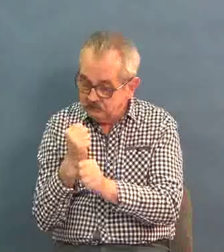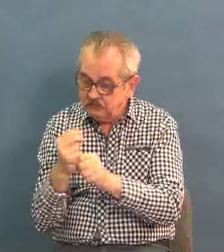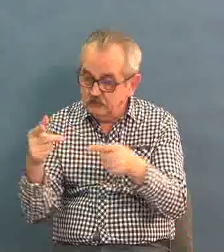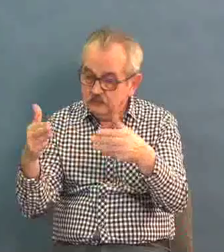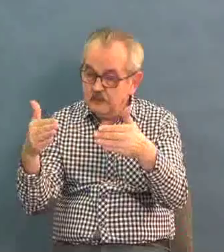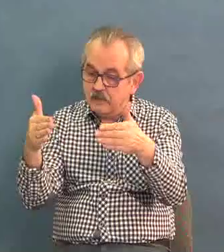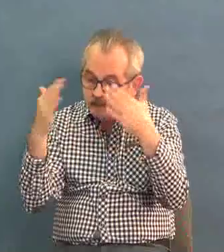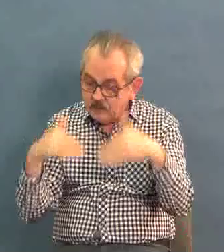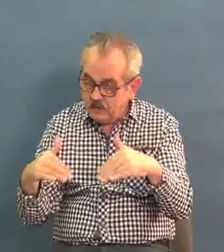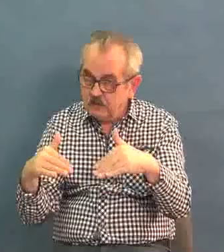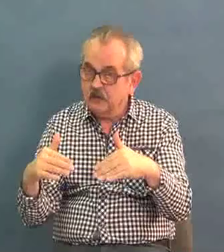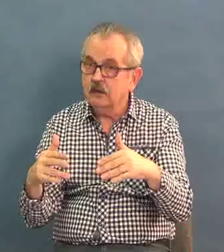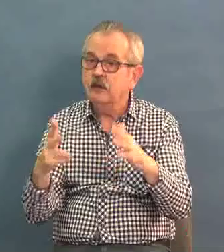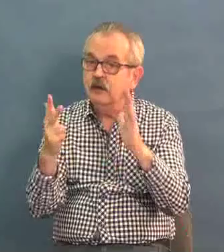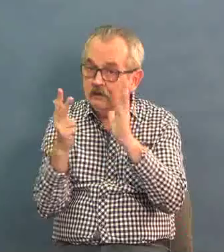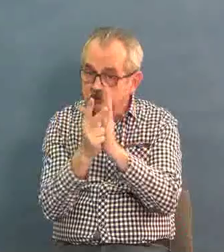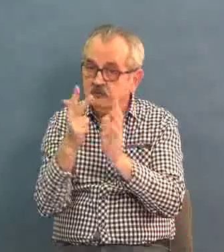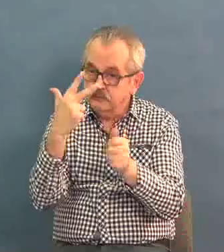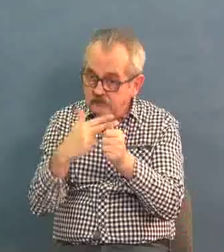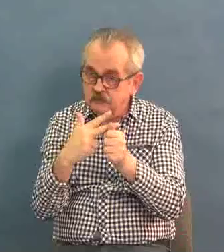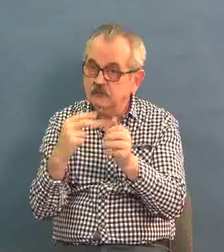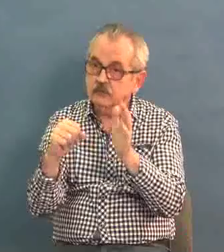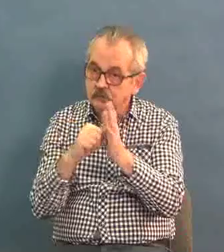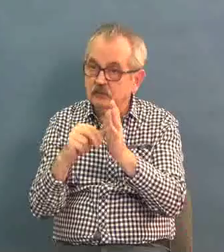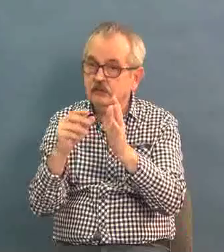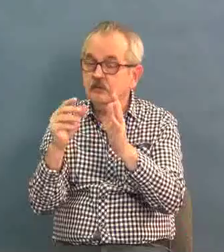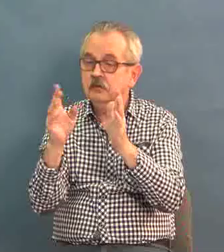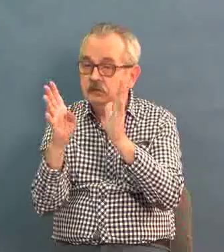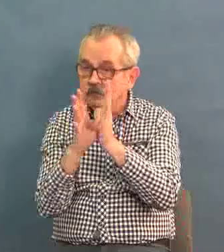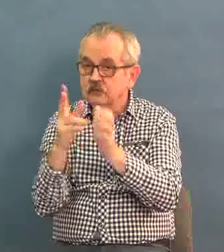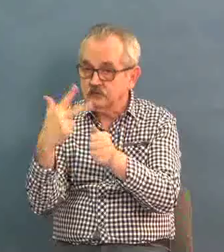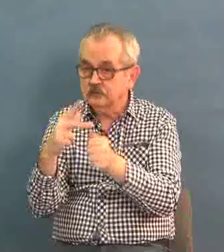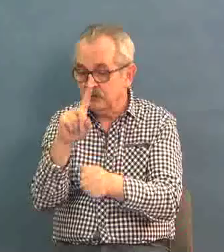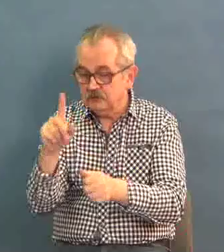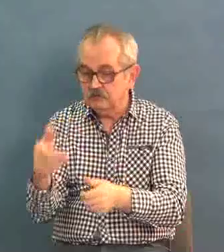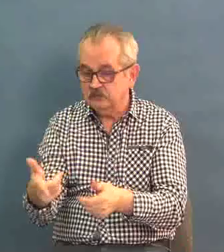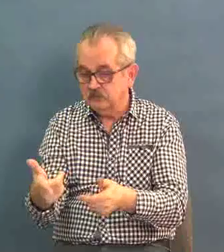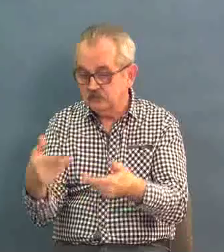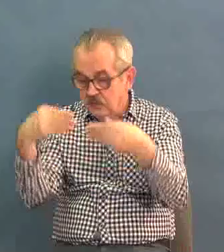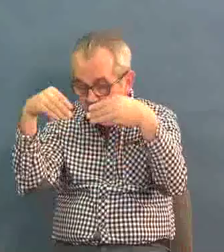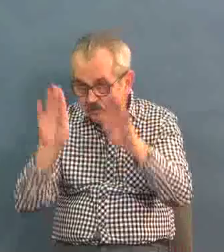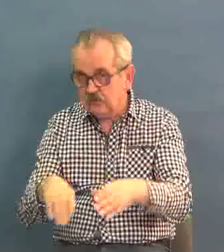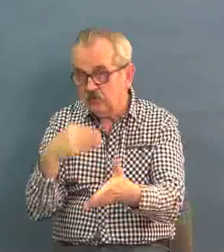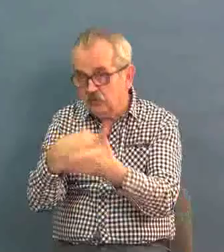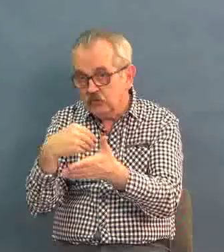Następnie od osiemnastej trzydzieści do dziewiętnastej trzydzieści robię zakupy w sklepie.